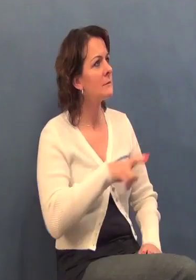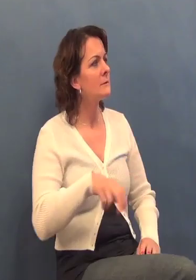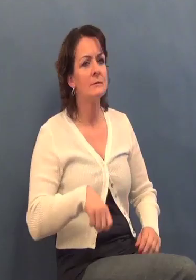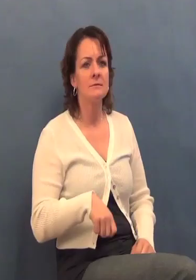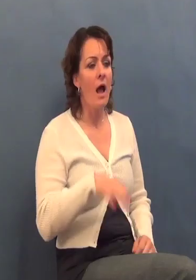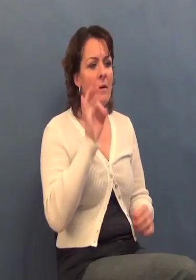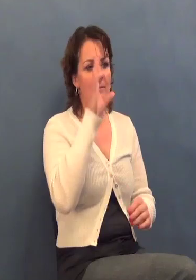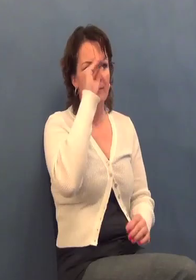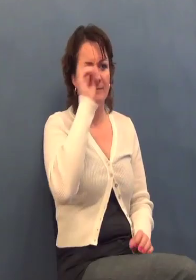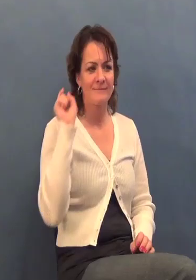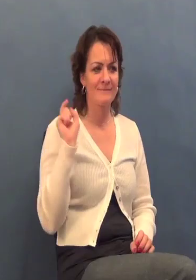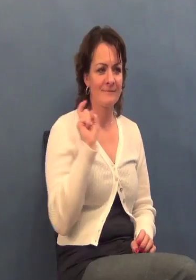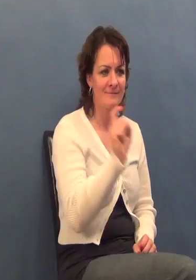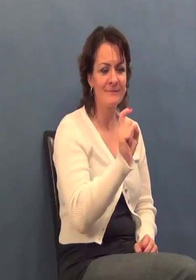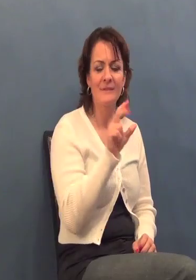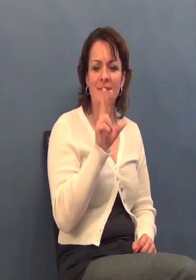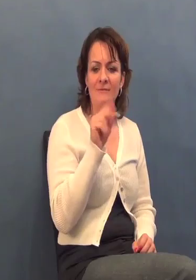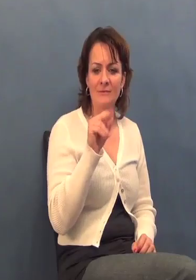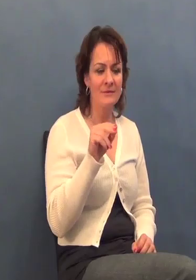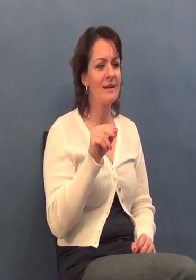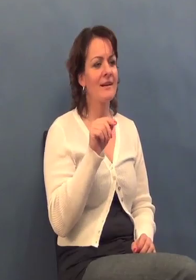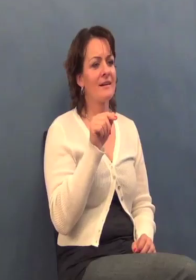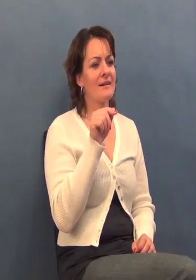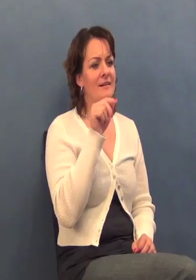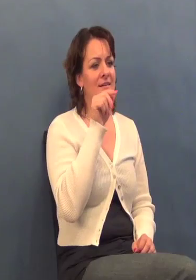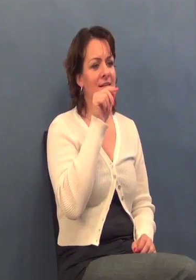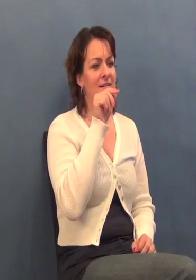Akurat zjawia się policjant i kobieta coś mu mówi.